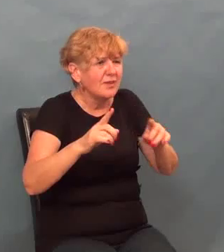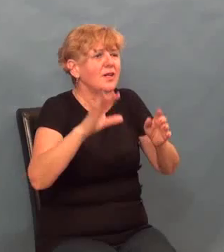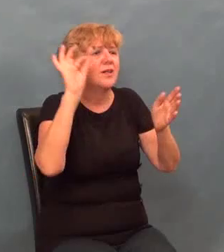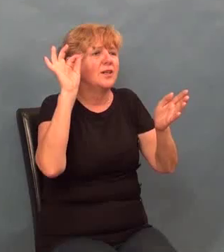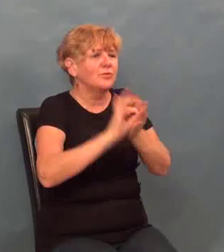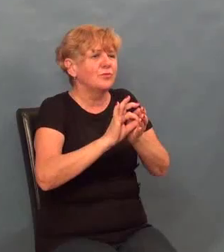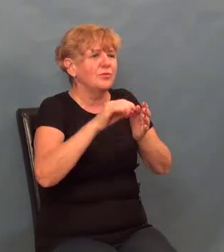Akurat...